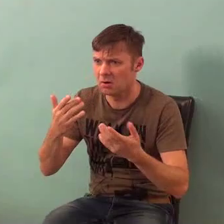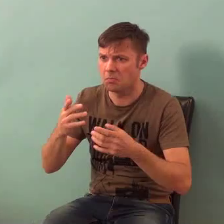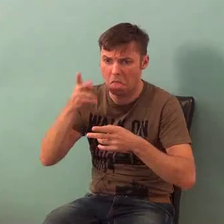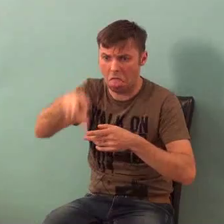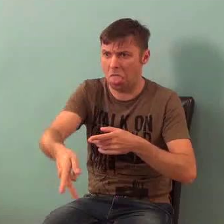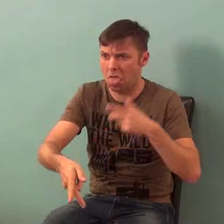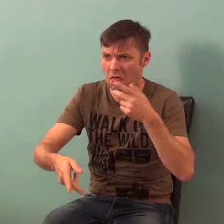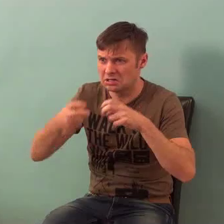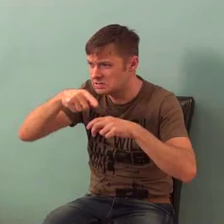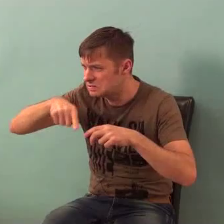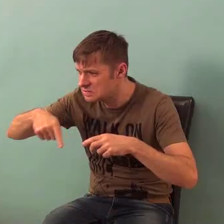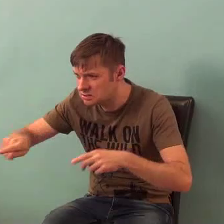Schodzą na dół, idą.